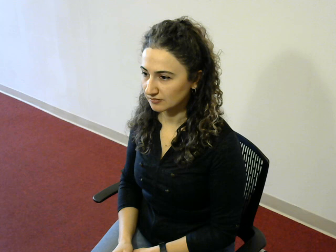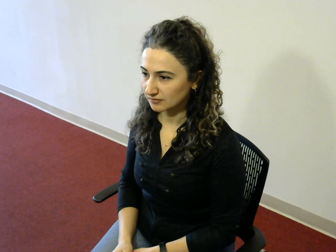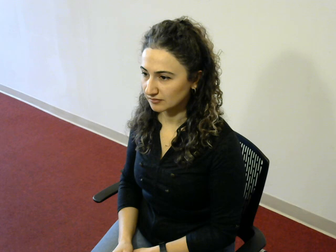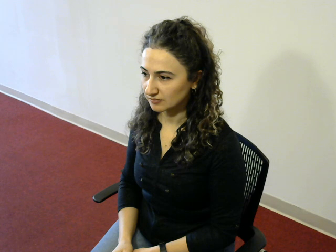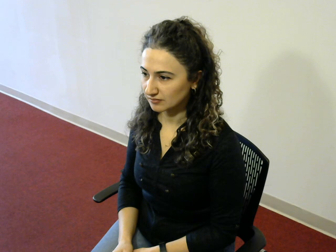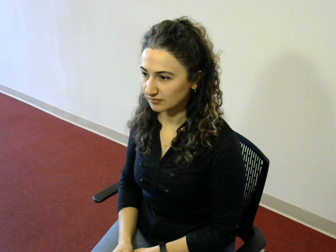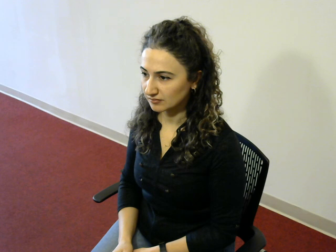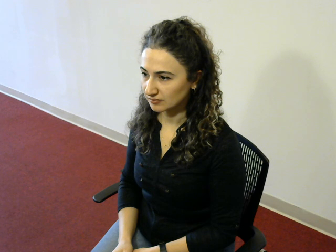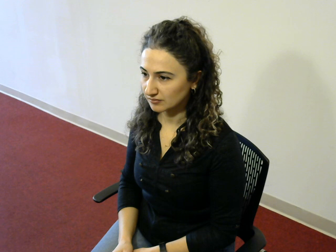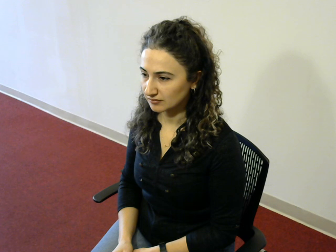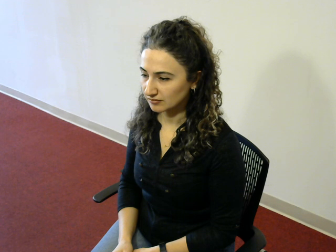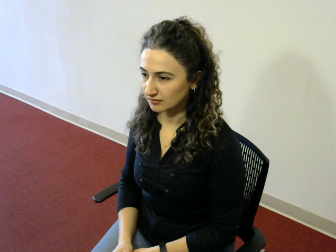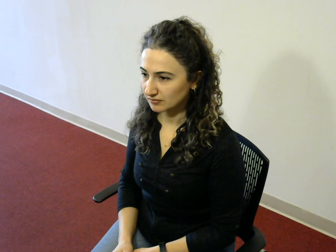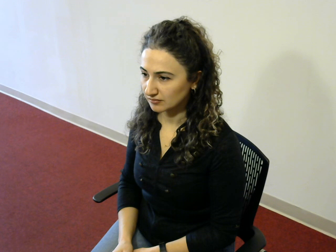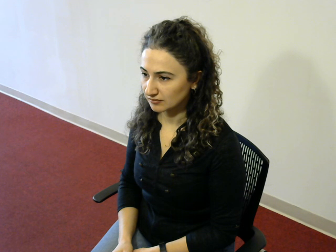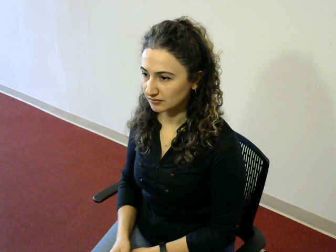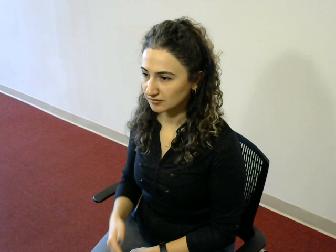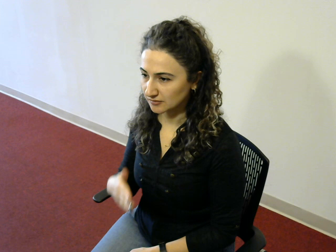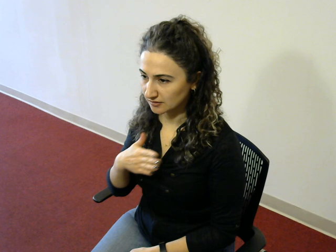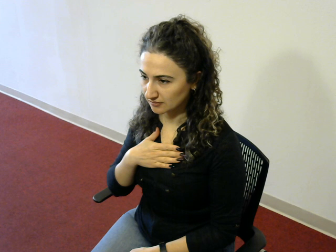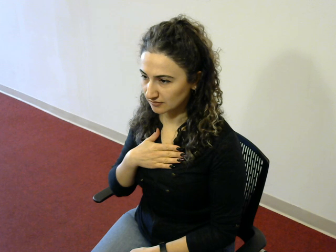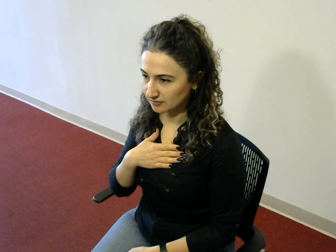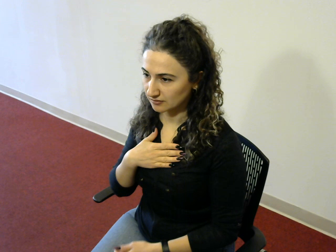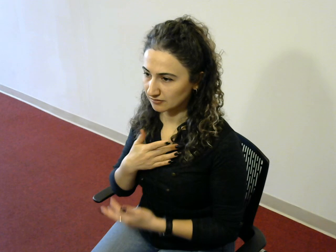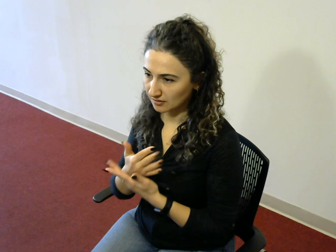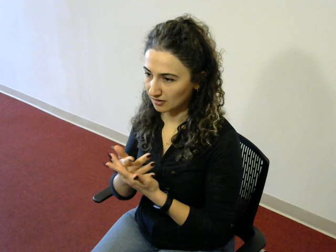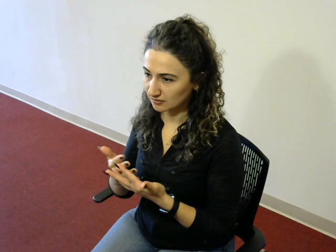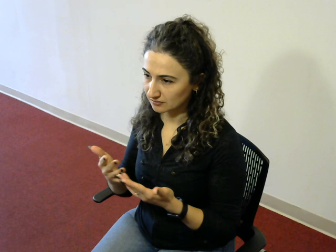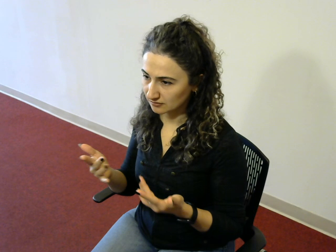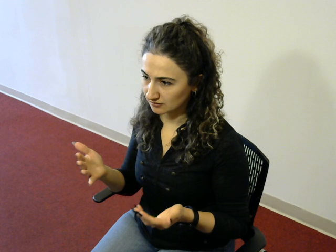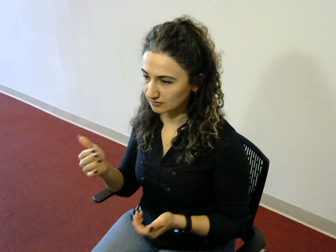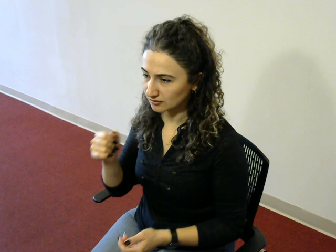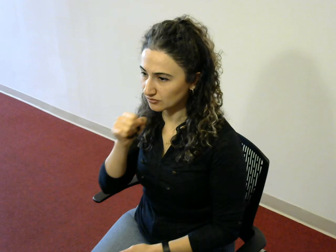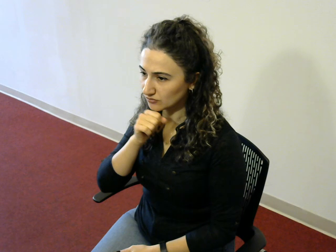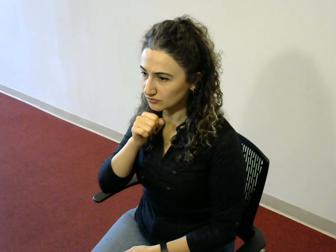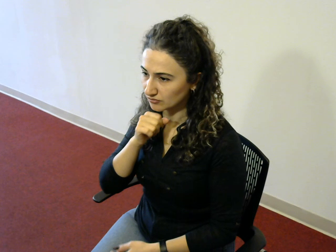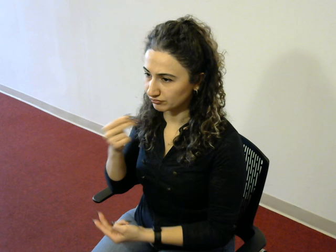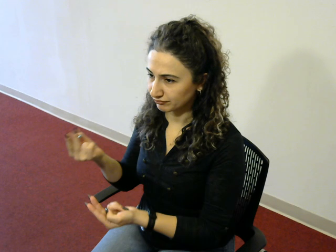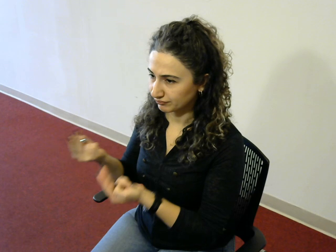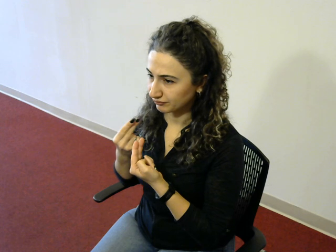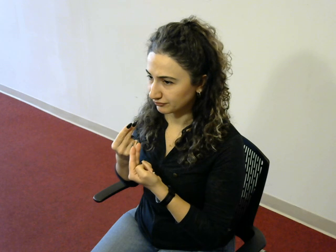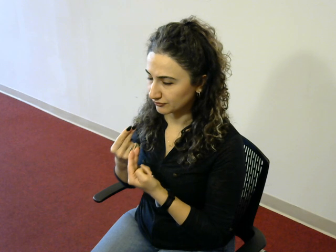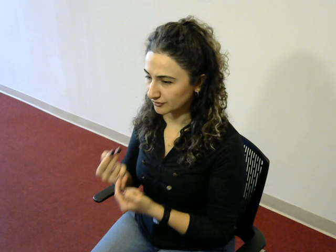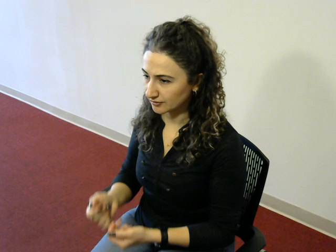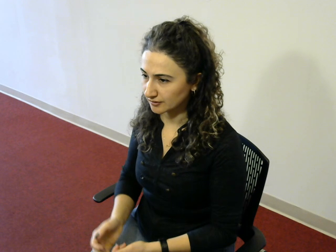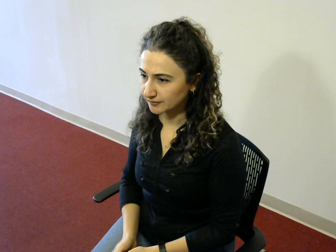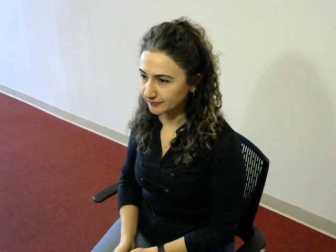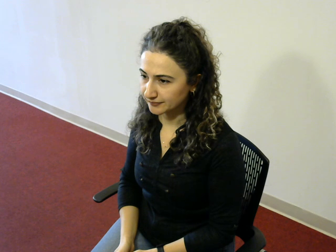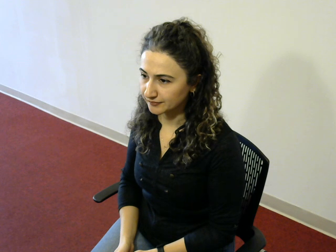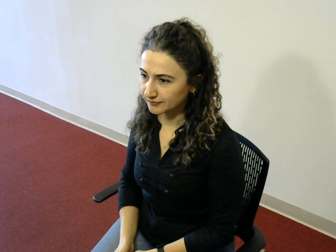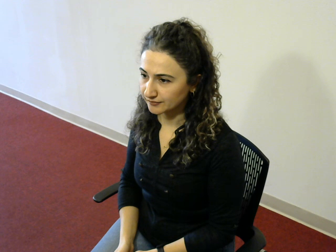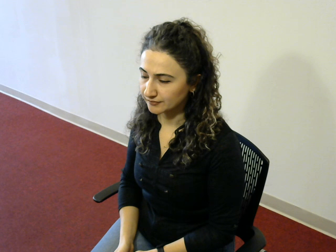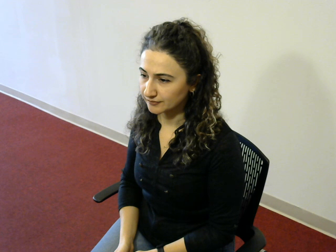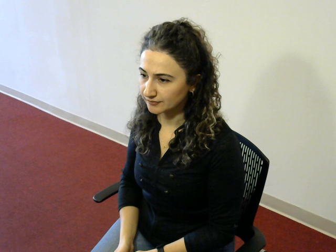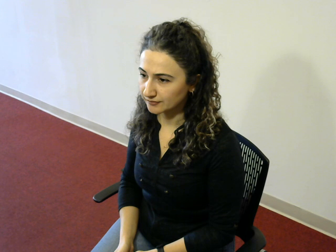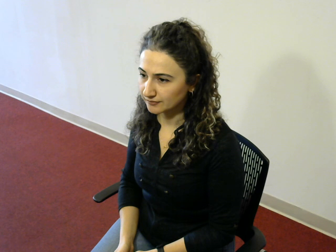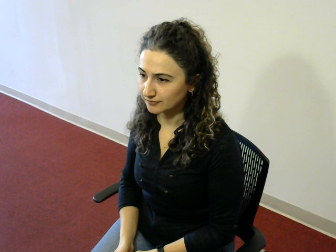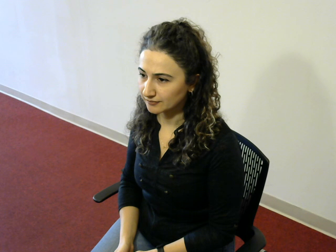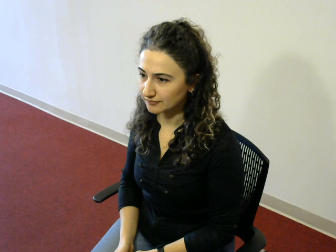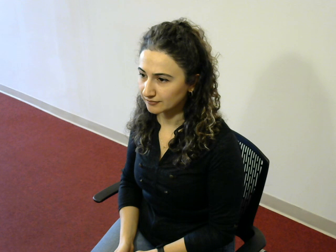Mənim əşyalarımı oğurlayıblar